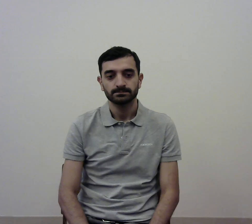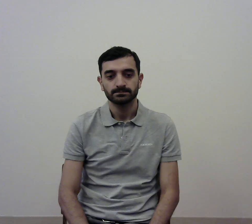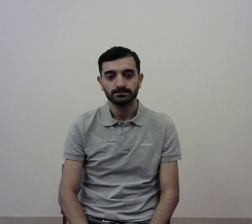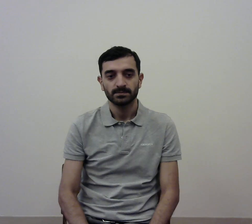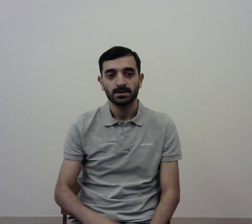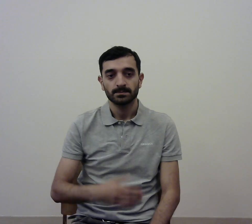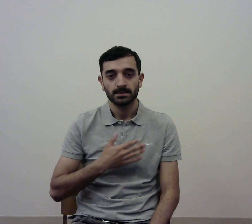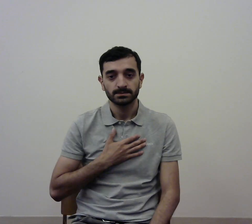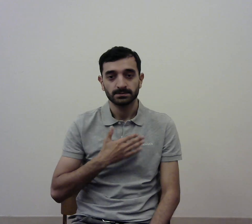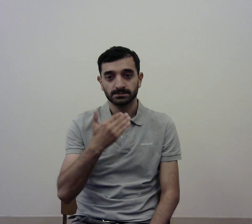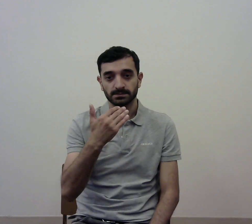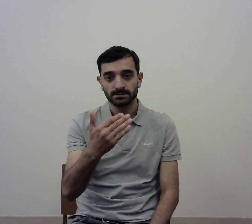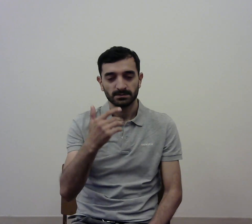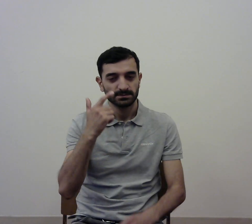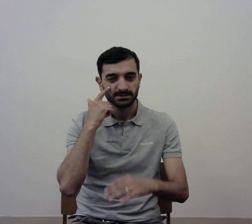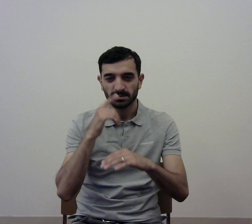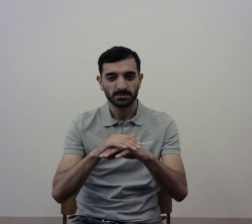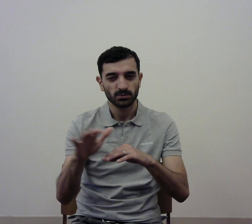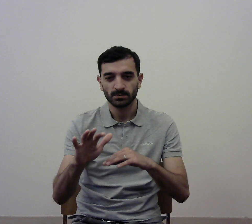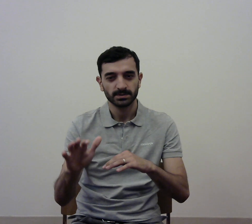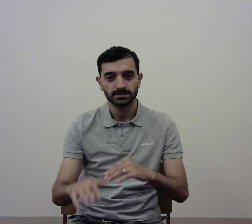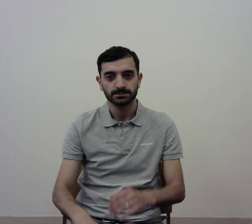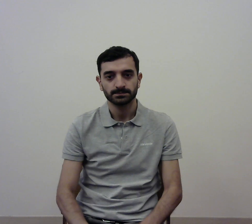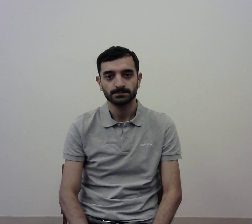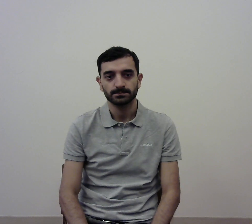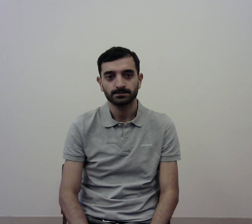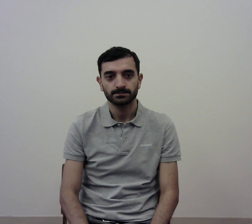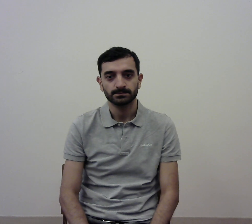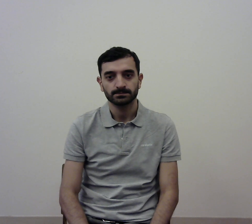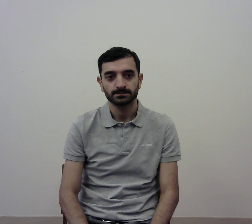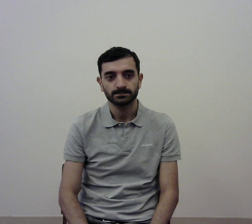Mən sizi başa düşmürəm